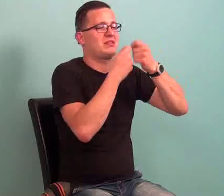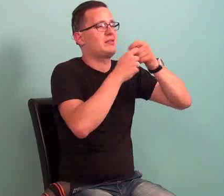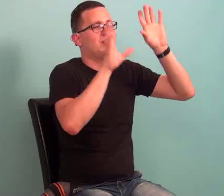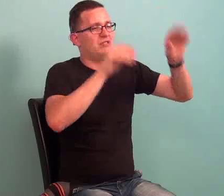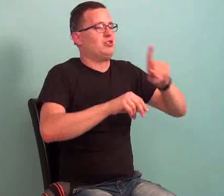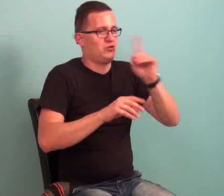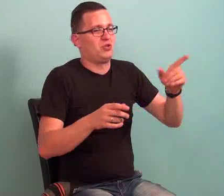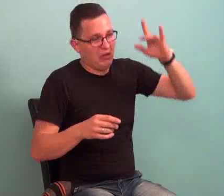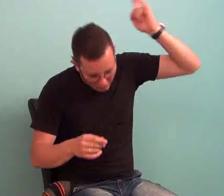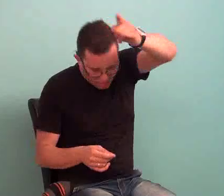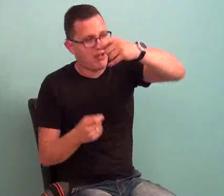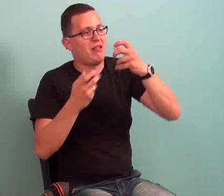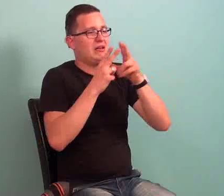Atakowała jego głowę, żeby był cicho.